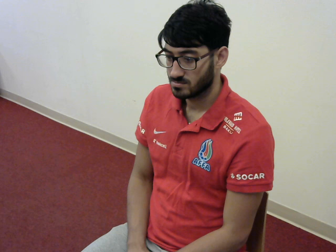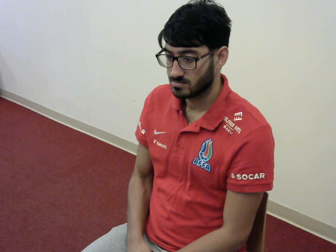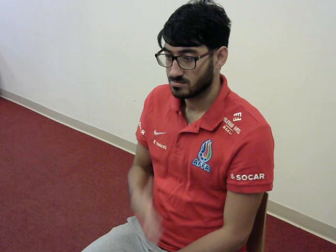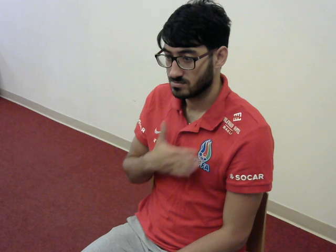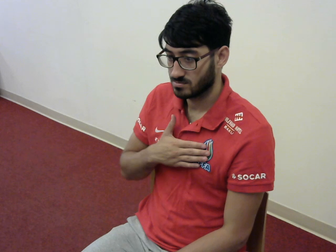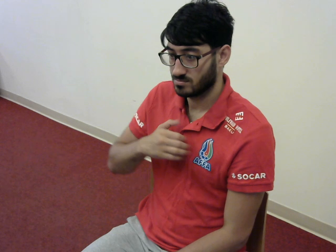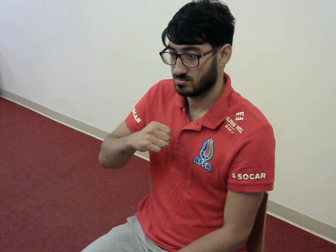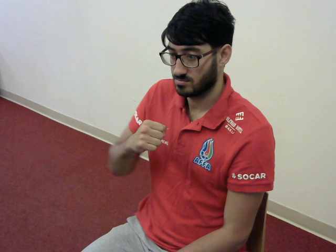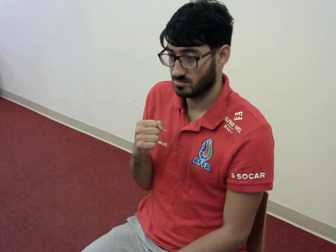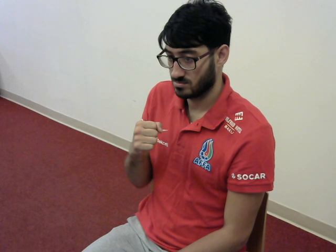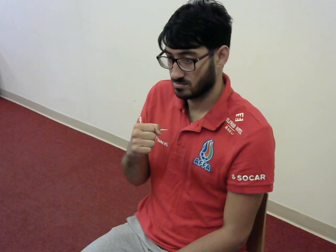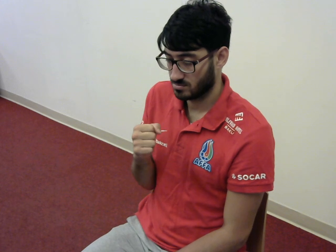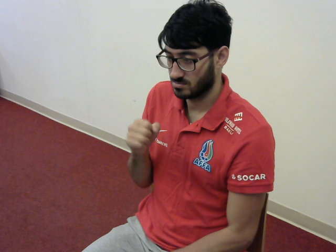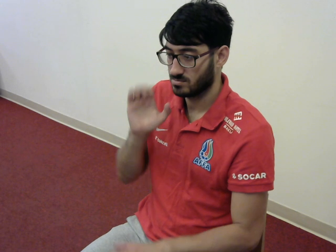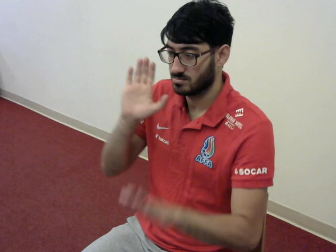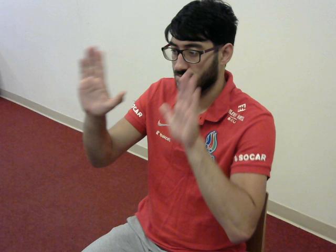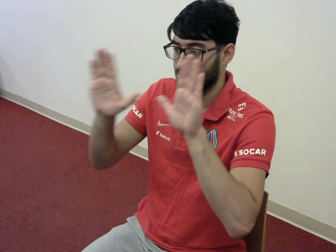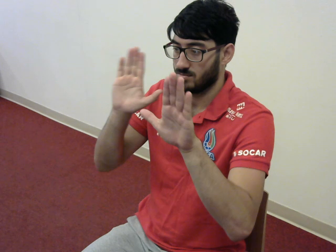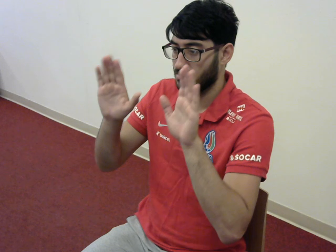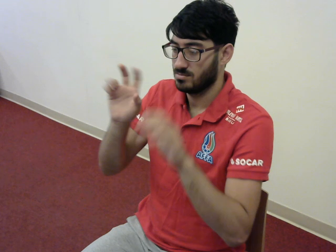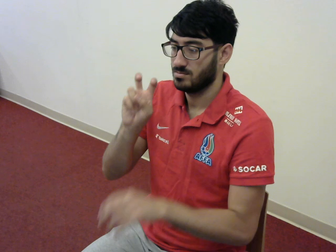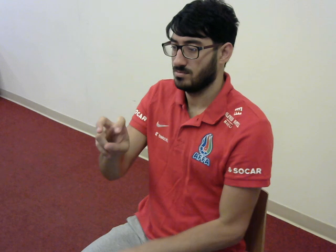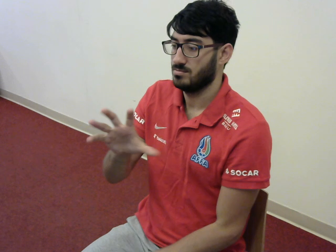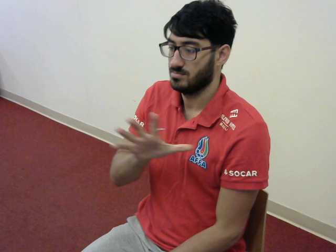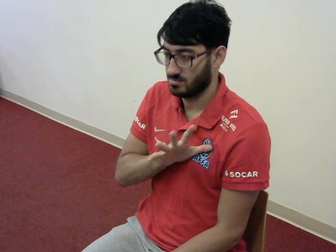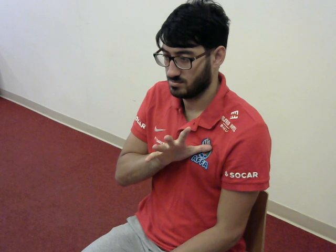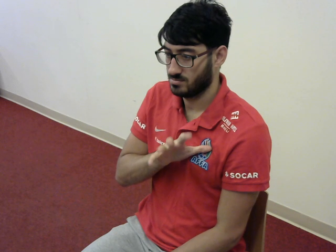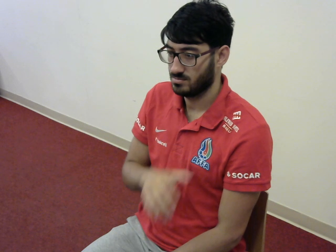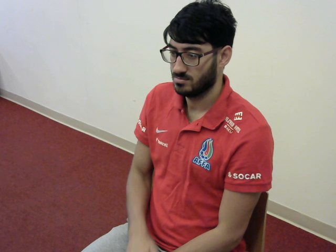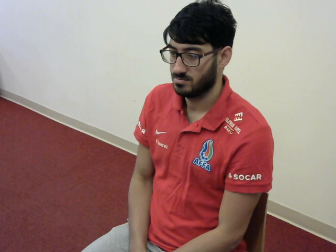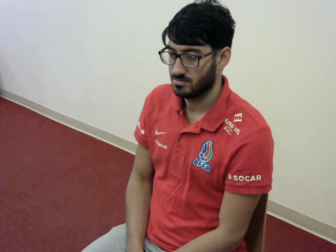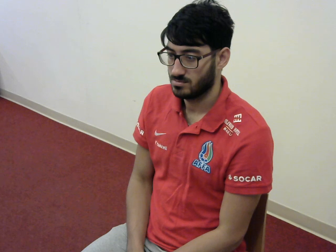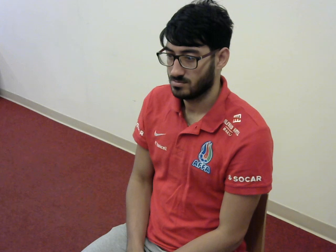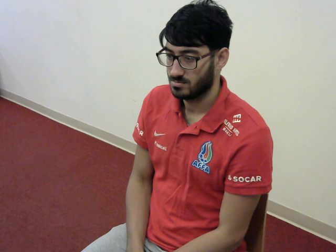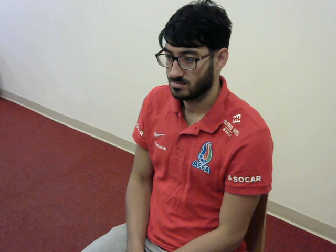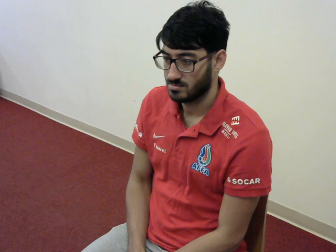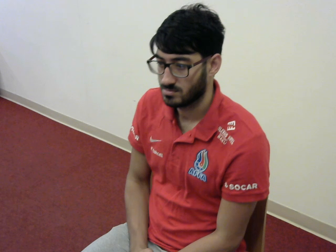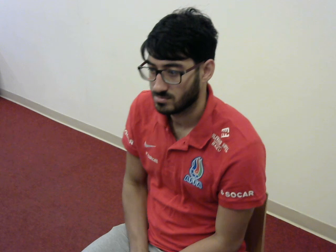Mənim dostumla sərgiyə getmişdim